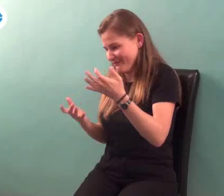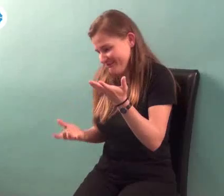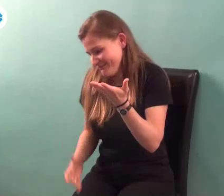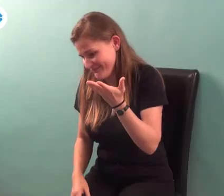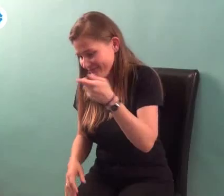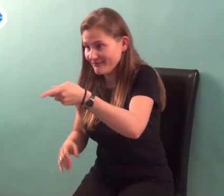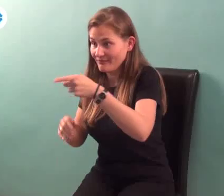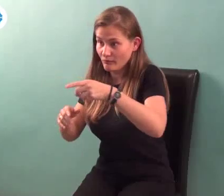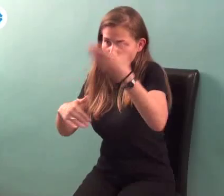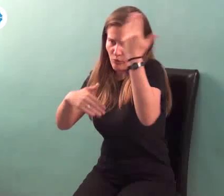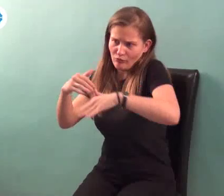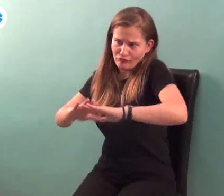Już koniec.